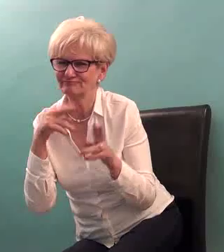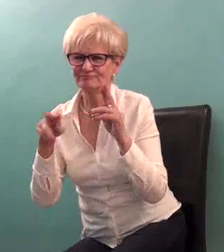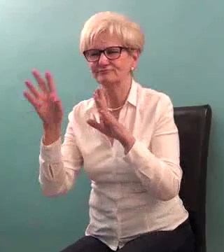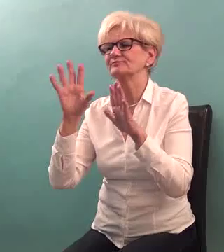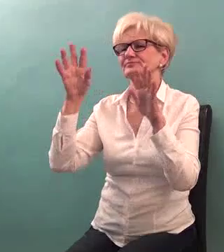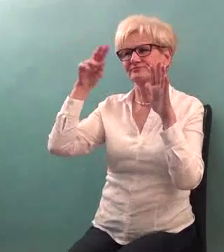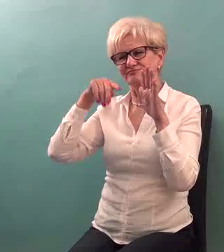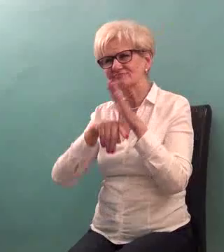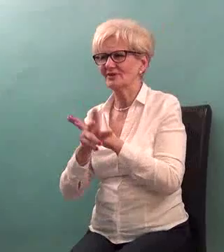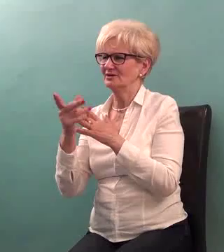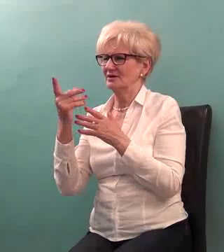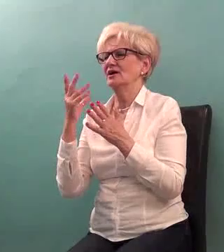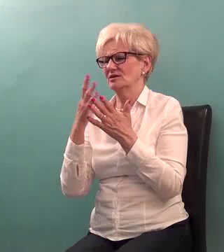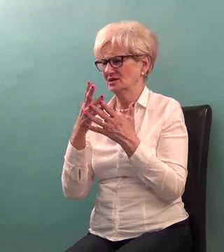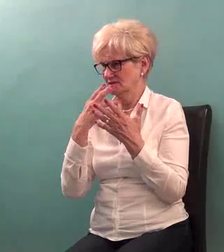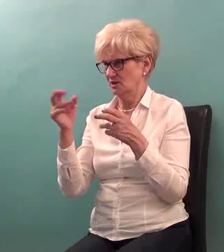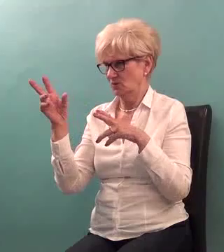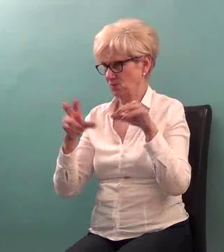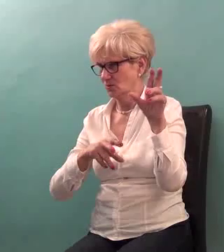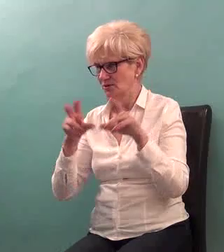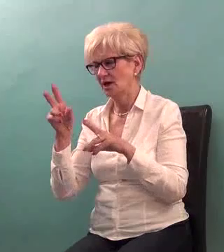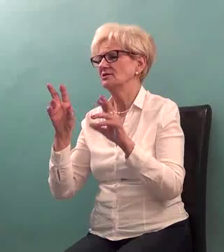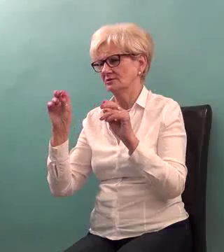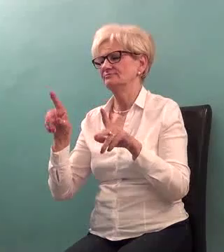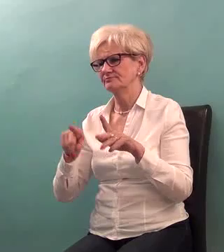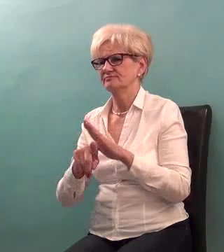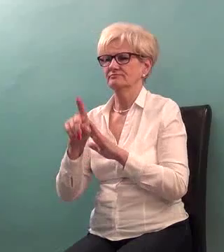Idą do hotelu.